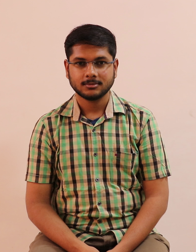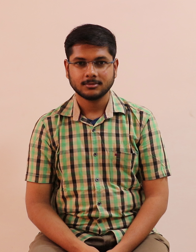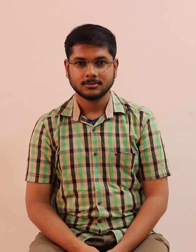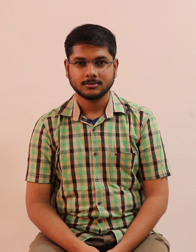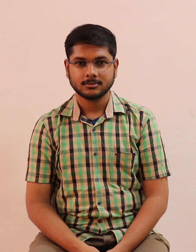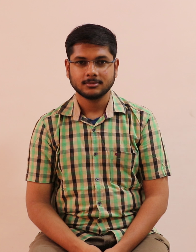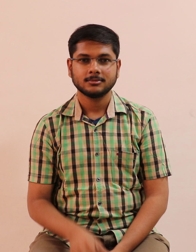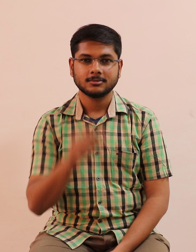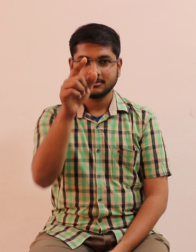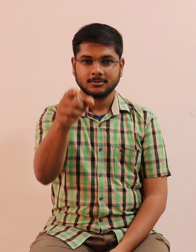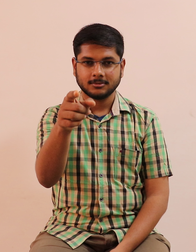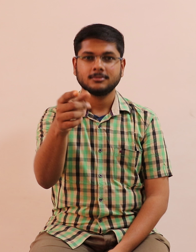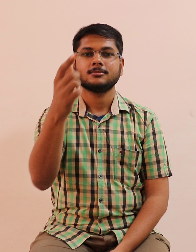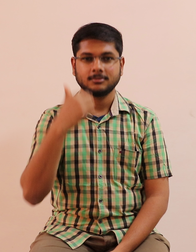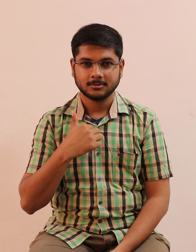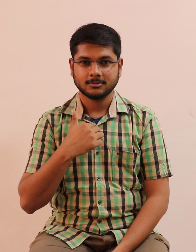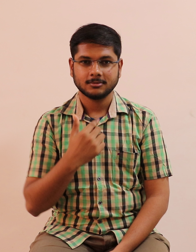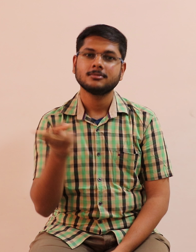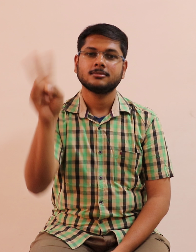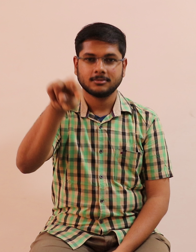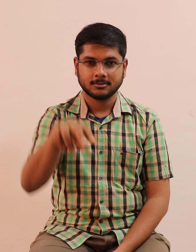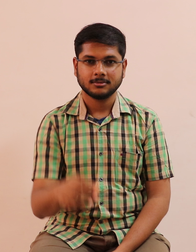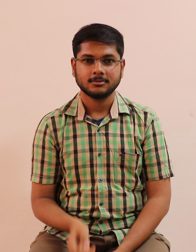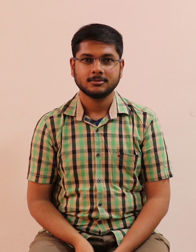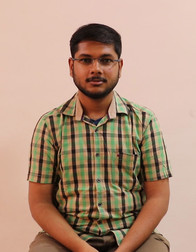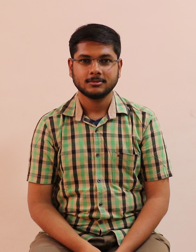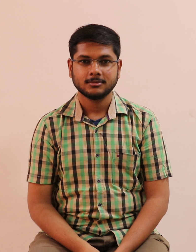can you repeat that please